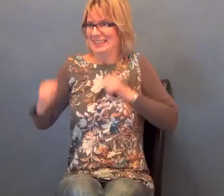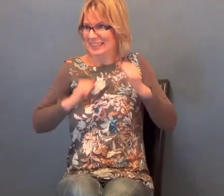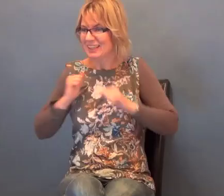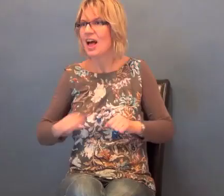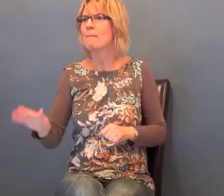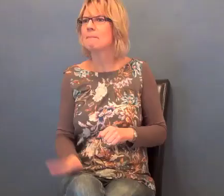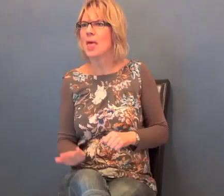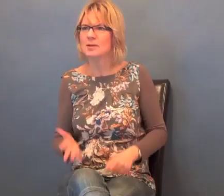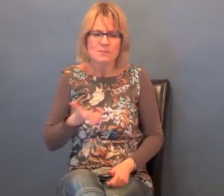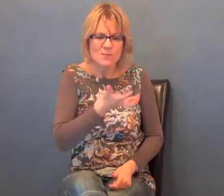Pies szuka żabki, węsząc.